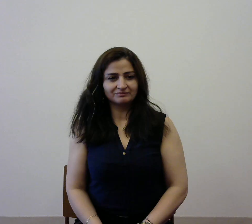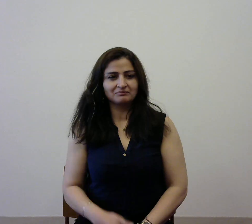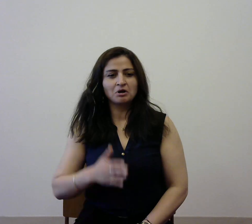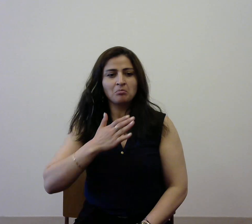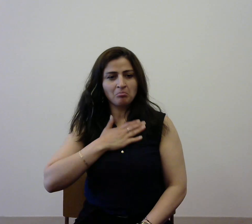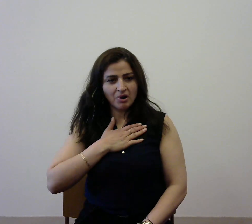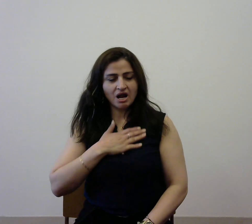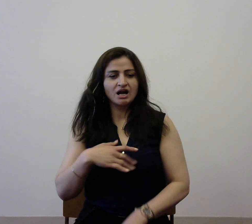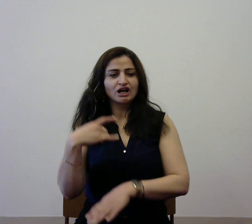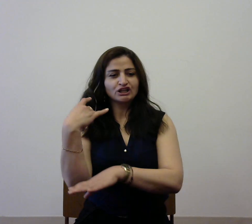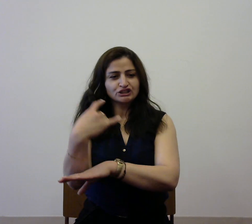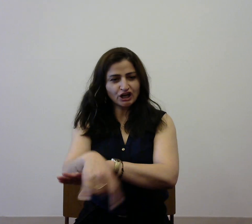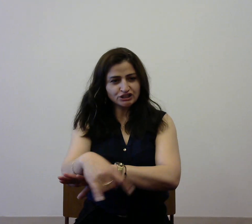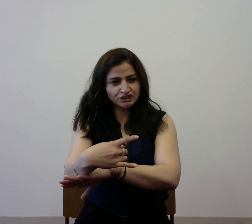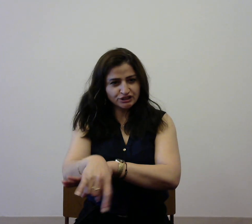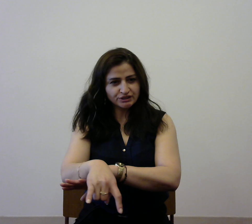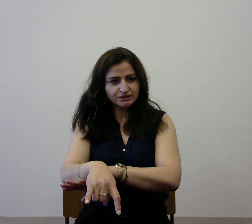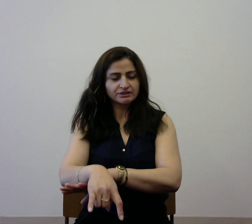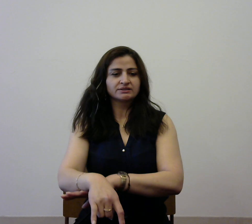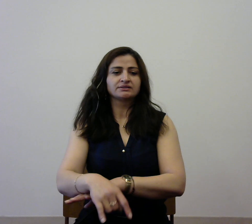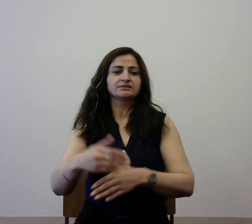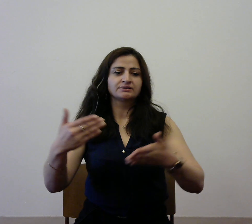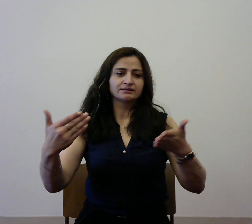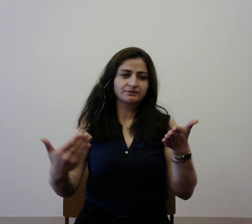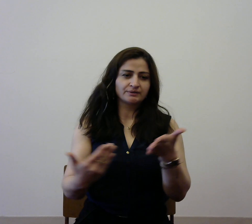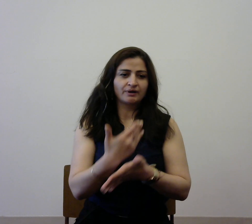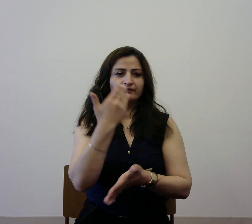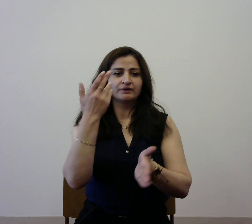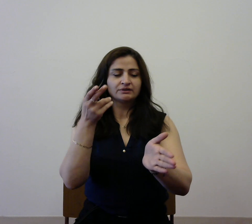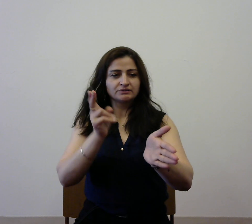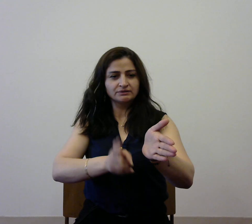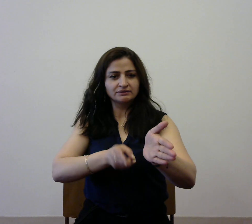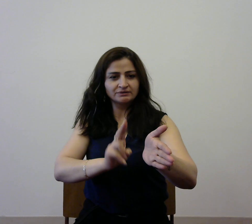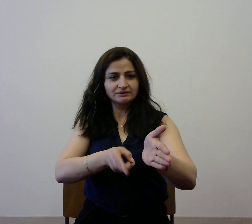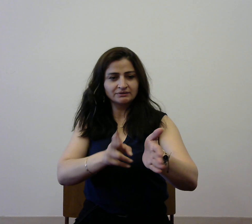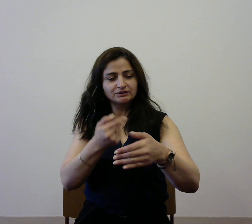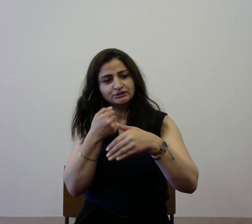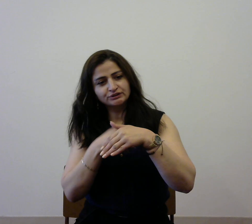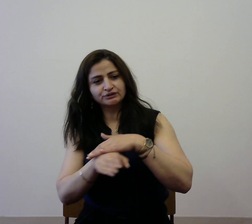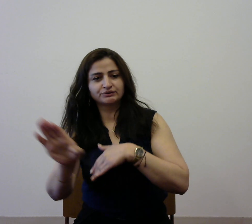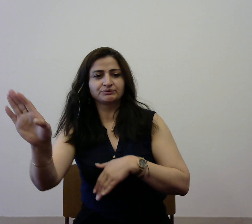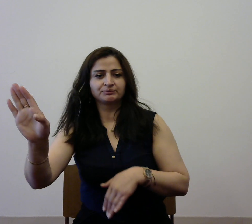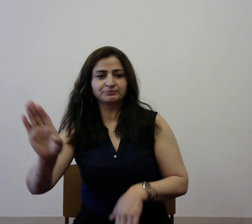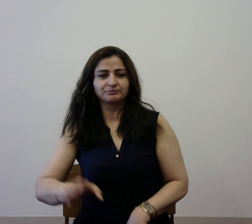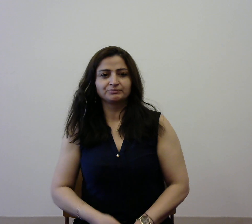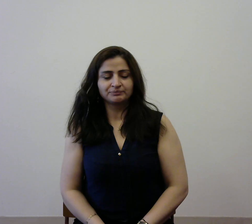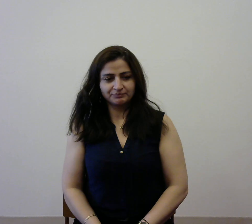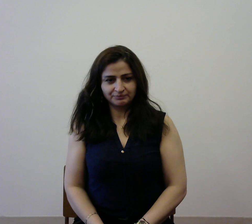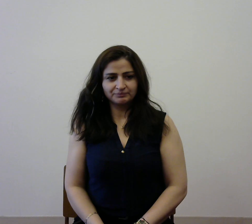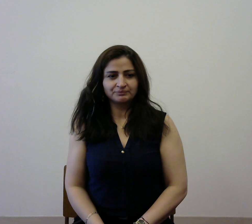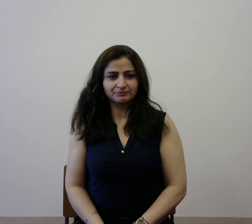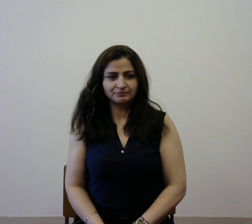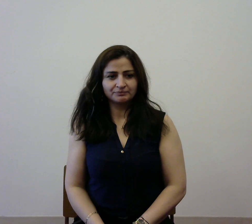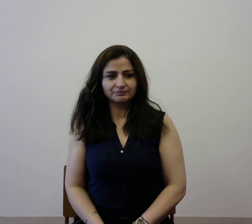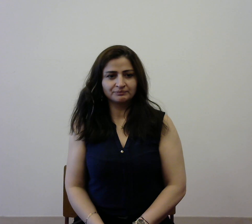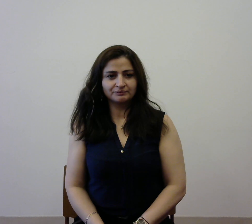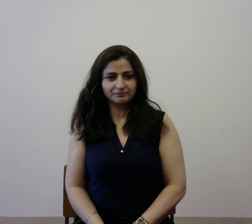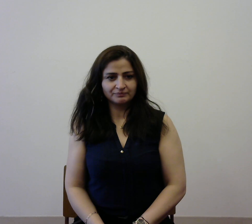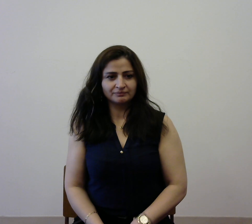Mən Gəncəyə yeni qatarla gedirəm